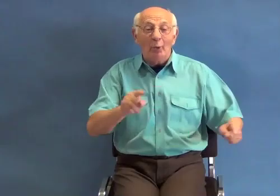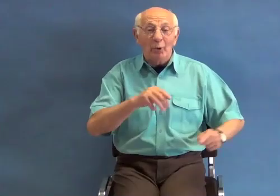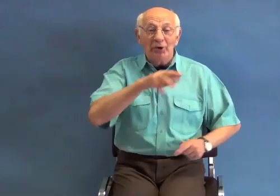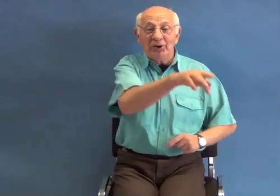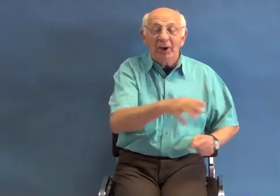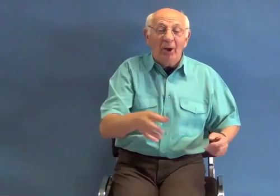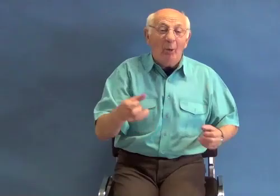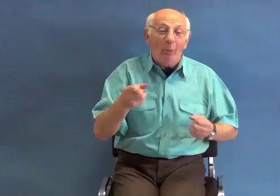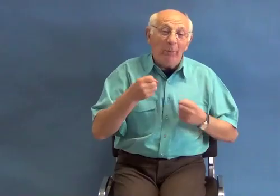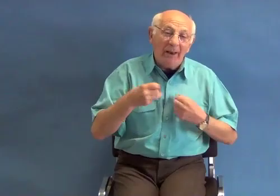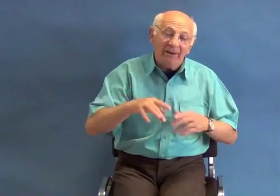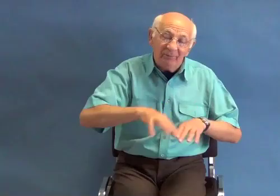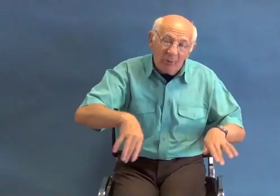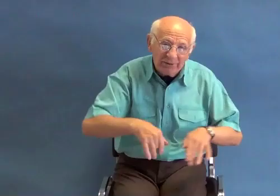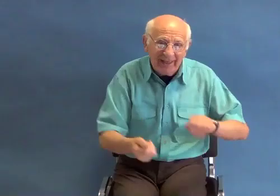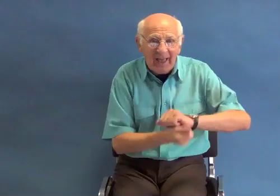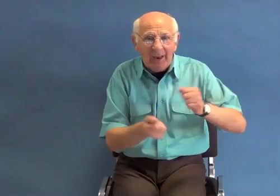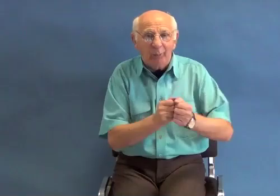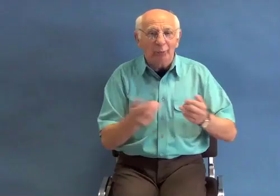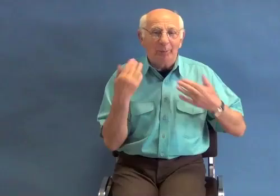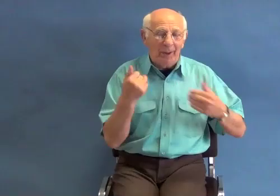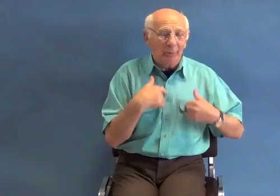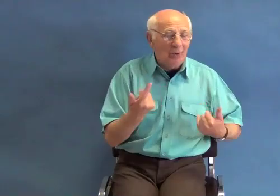Nie wolno opalać się, pływać albo iść do parku.